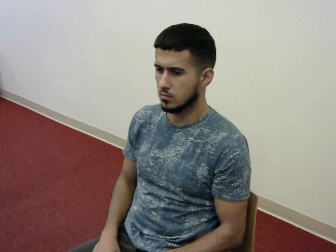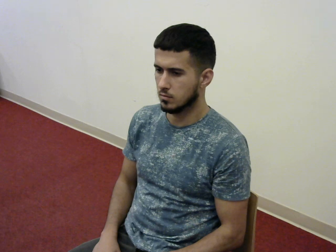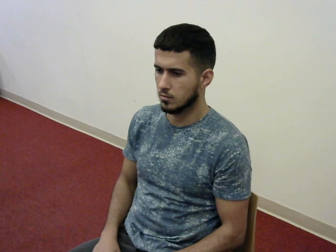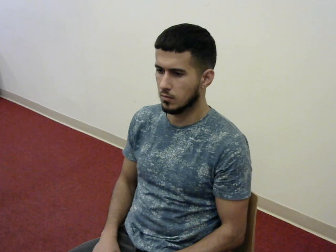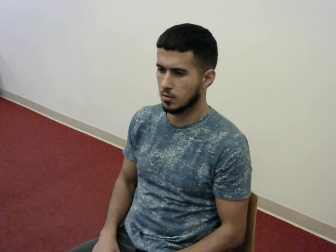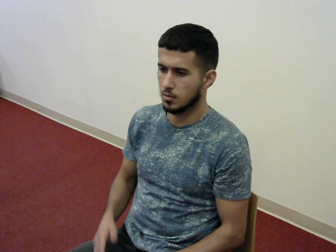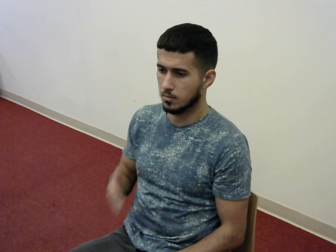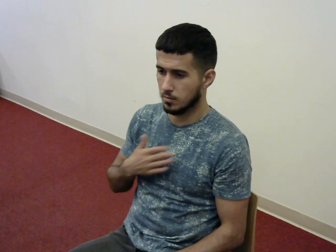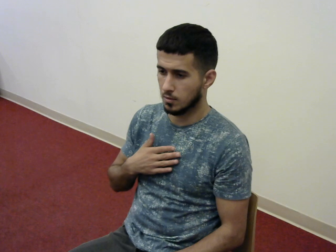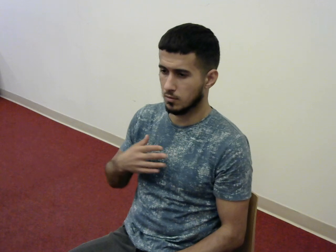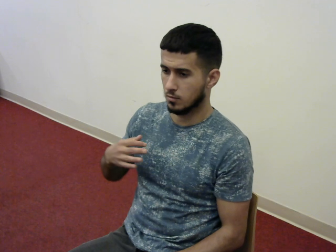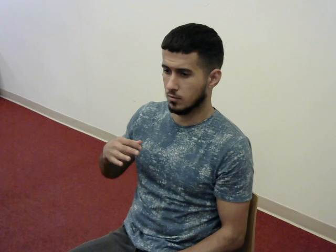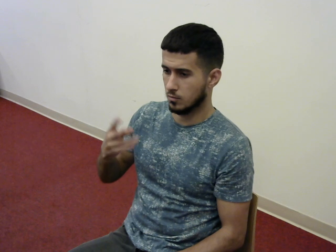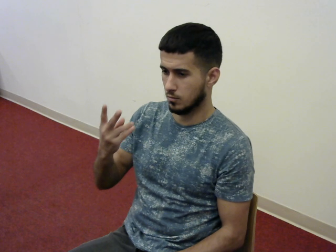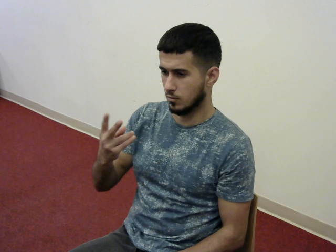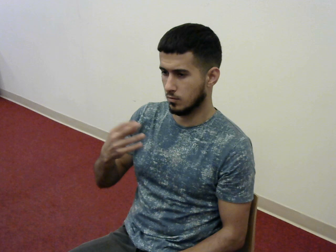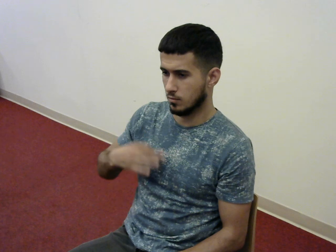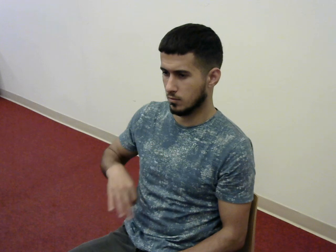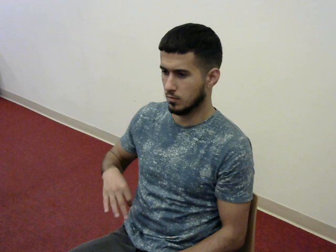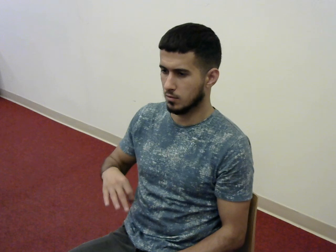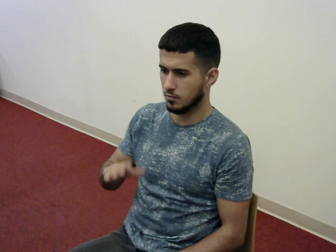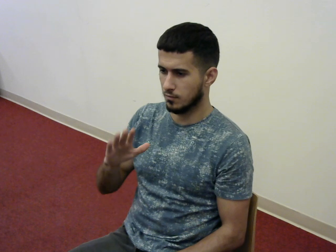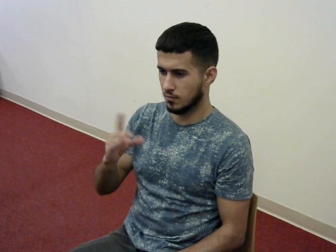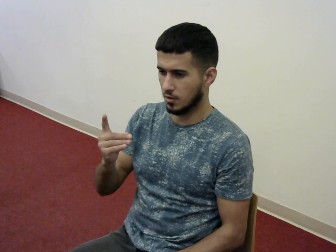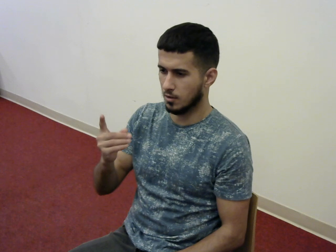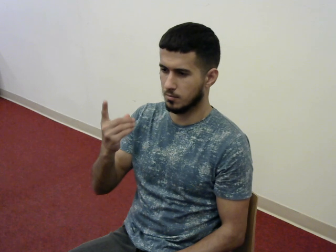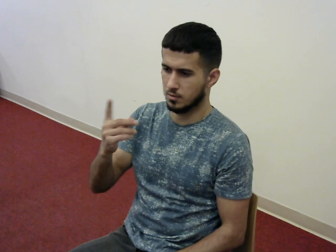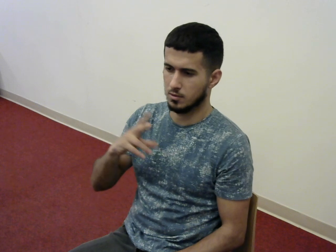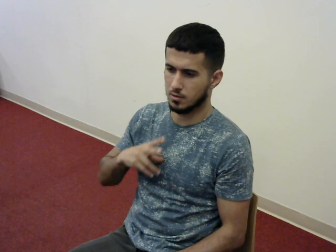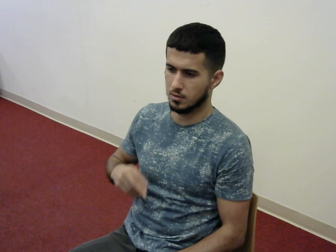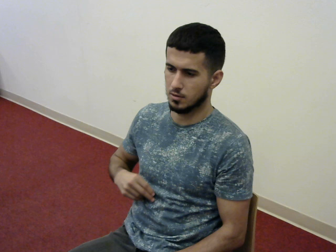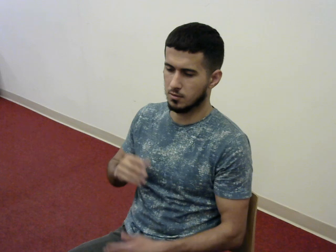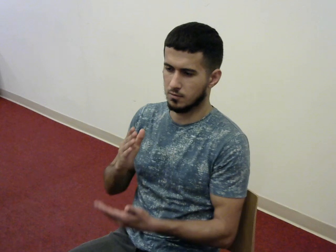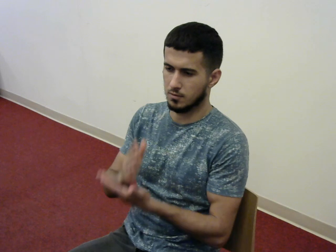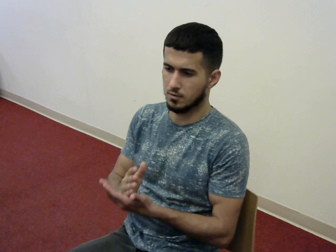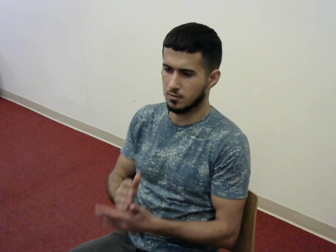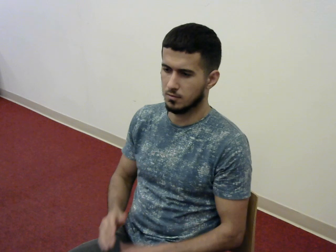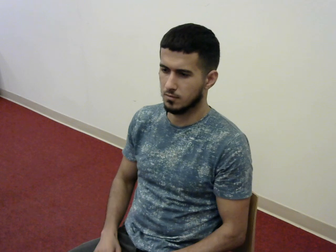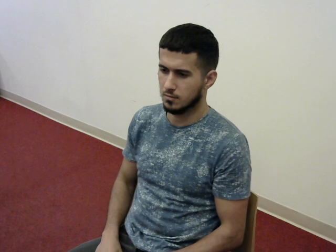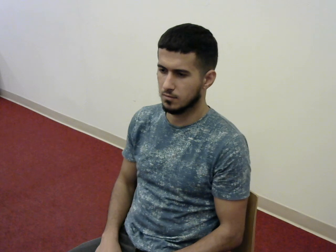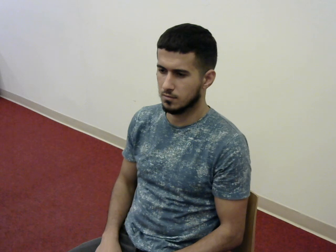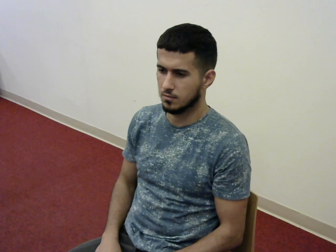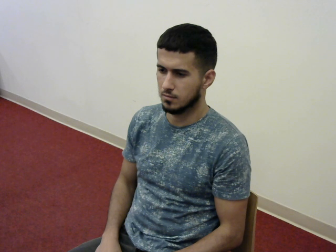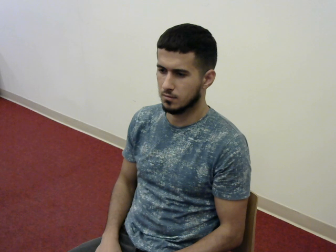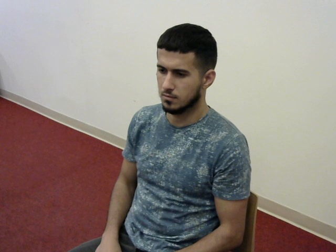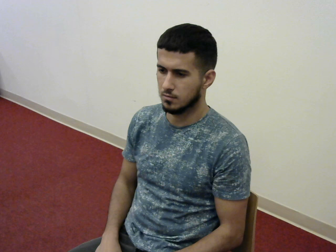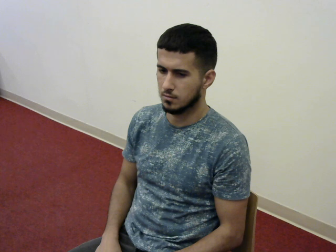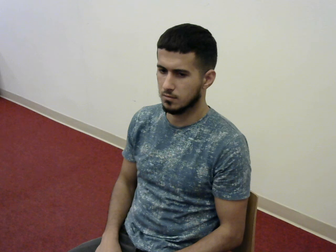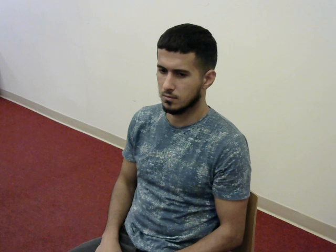Mənim 2 oğlum və 1 qızım var